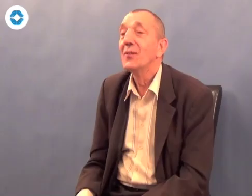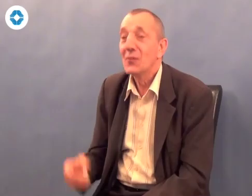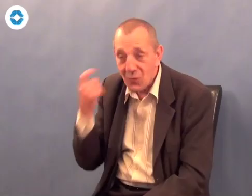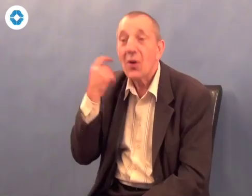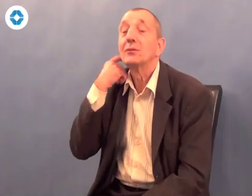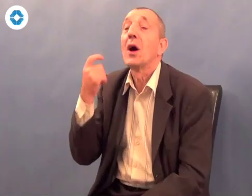Słysząca.